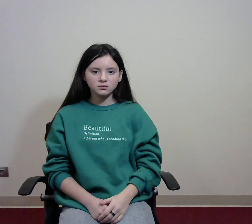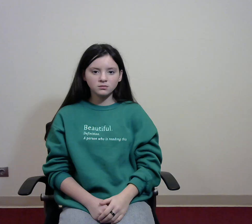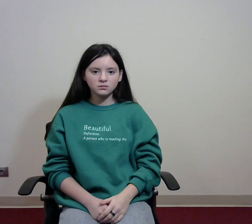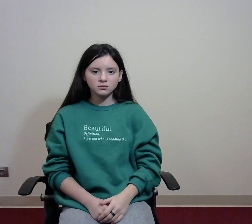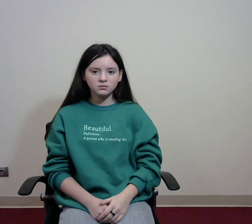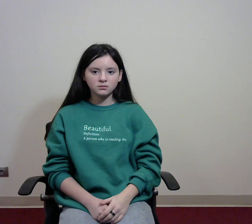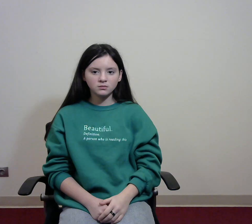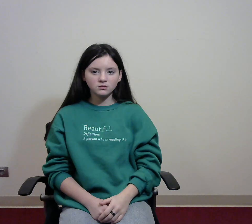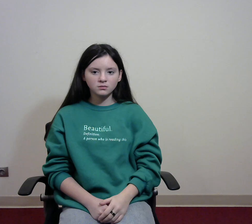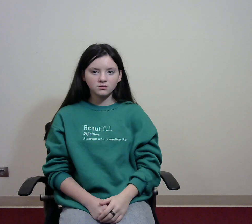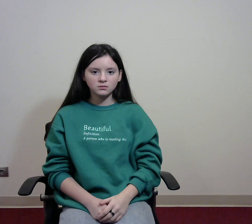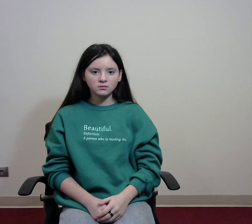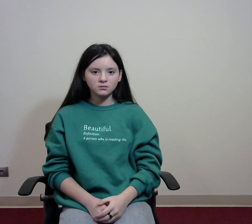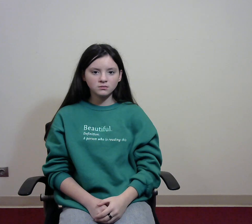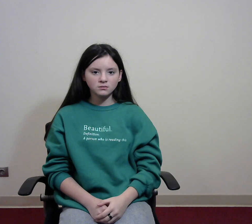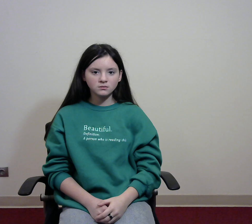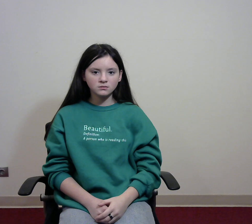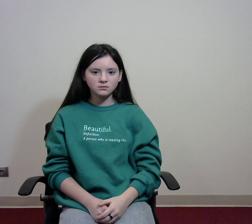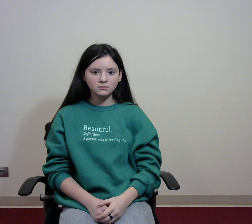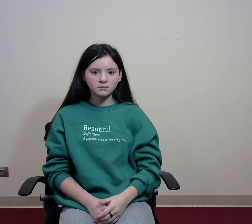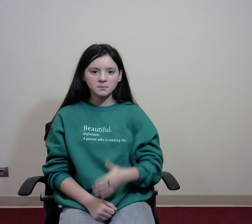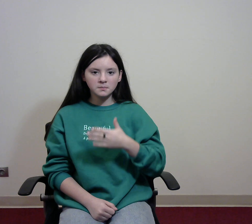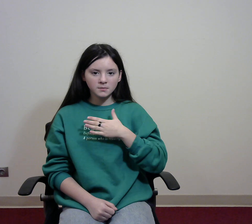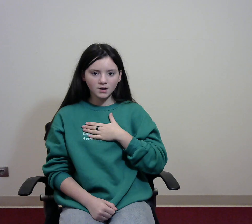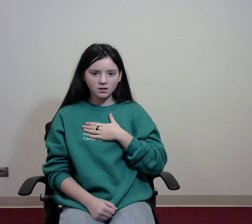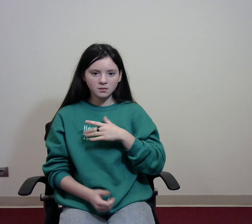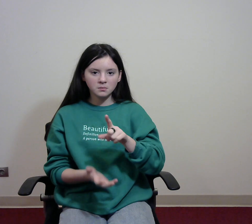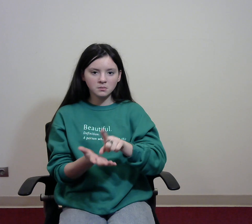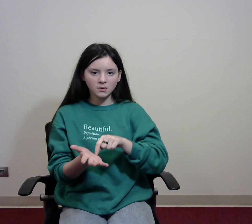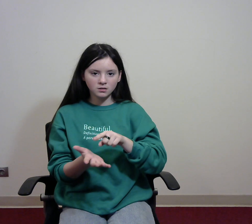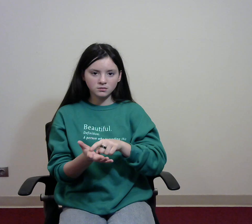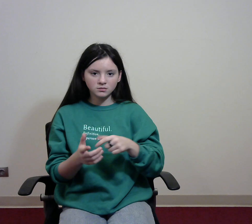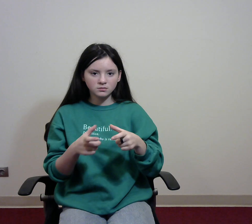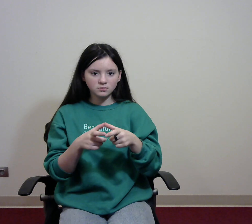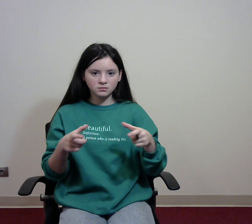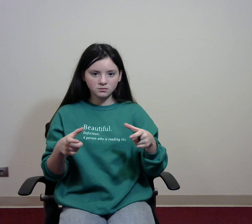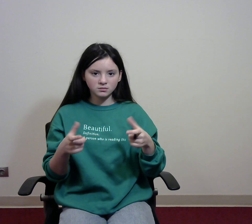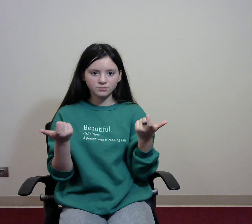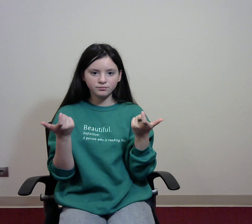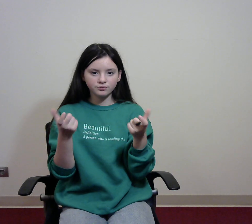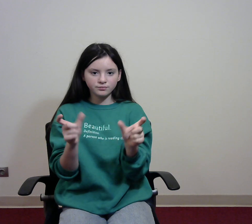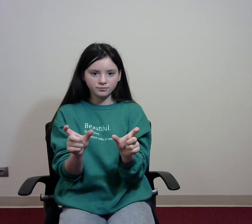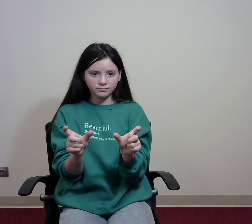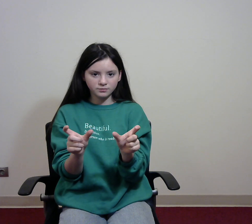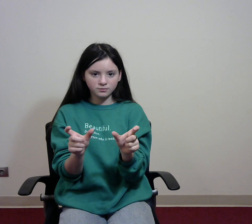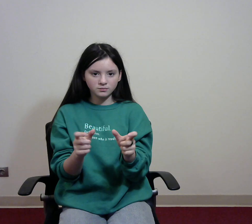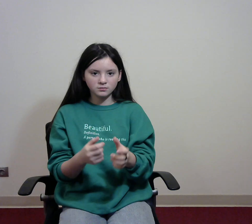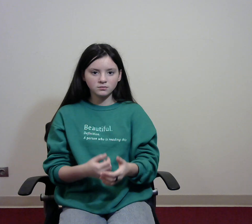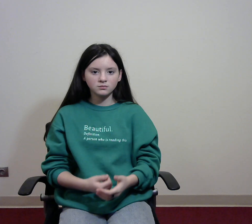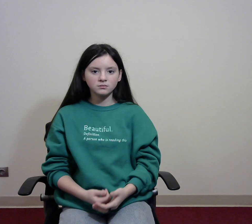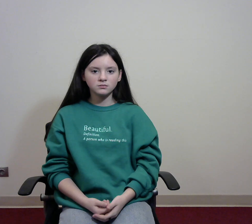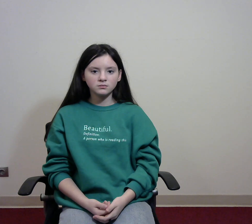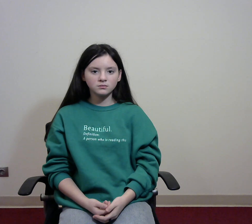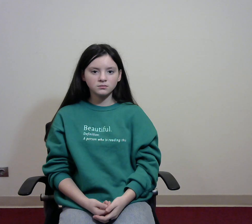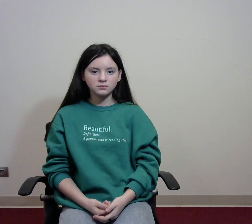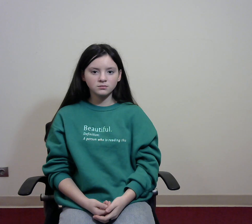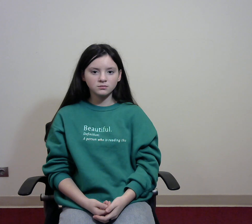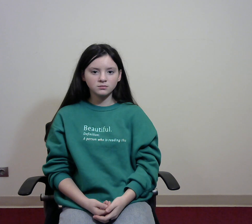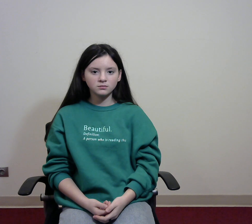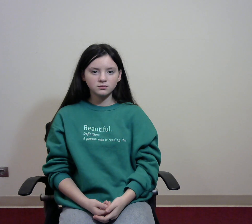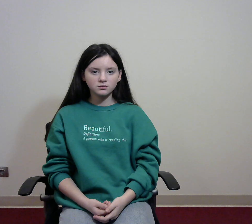Mənim pensiya kartım bloklanıb